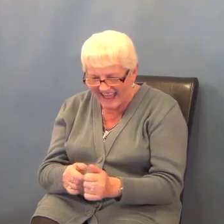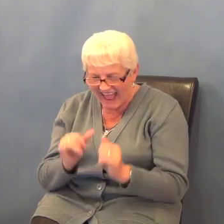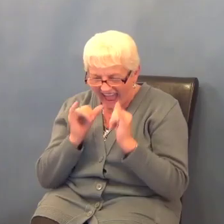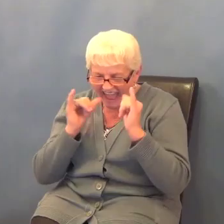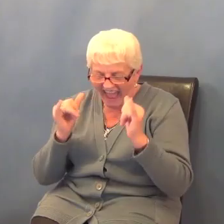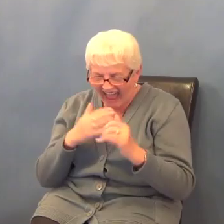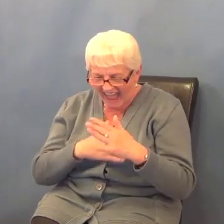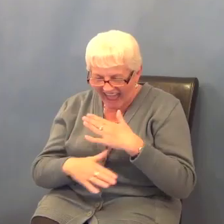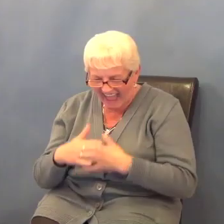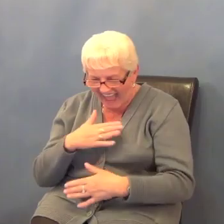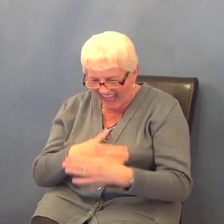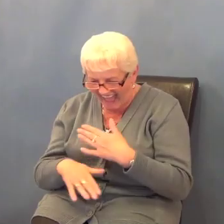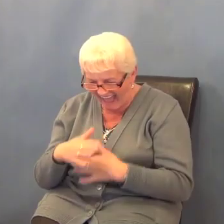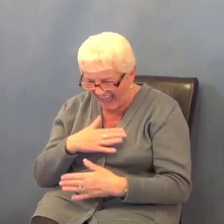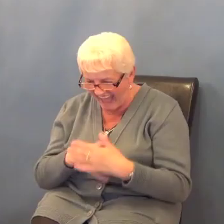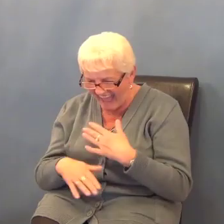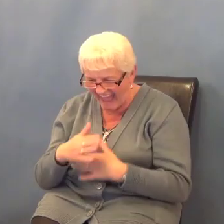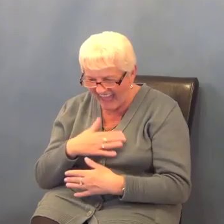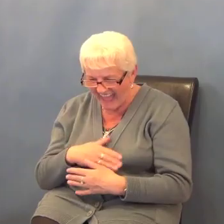Krzyczy zadowolony.